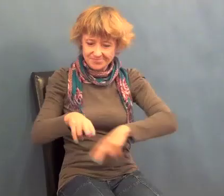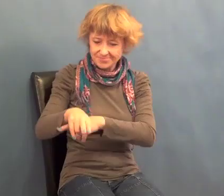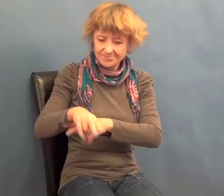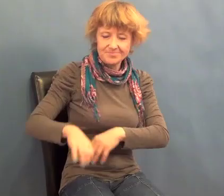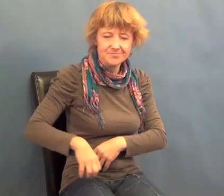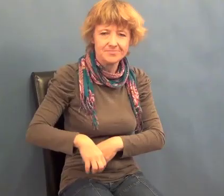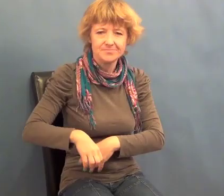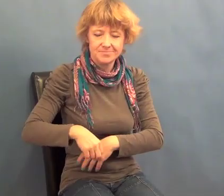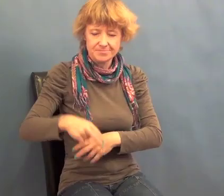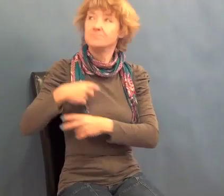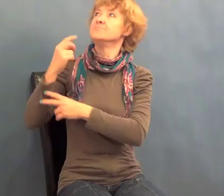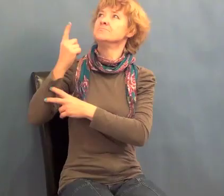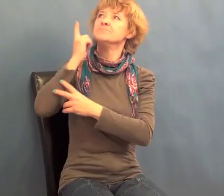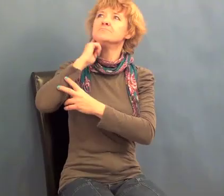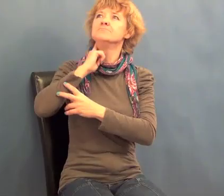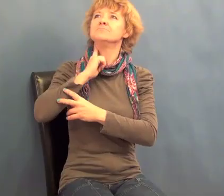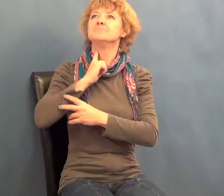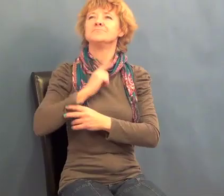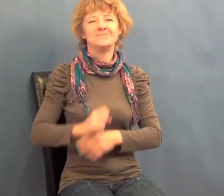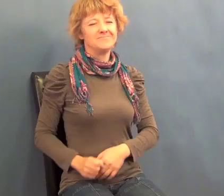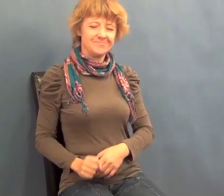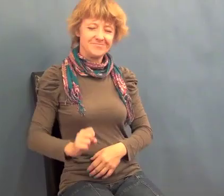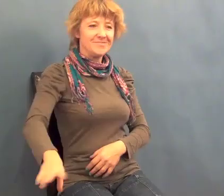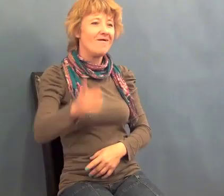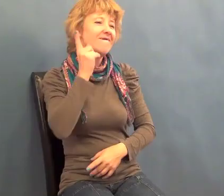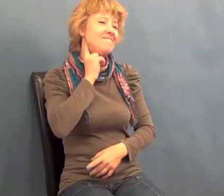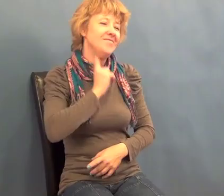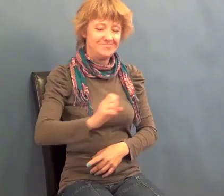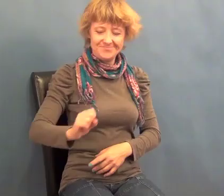Chłopiec patrzy na policjanta i upuszcza kamień, udaje, że nic nie robi.